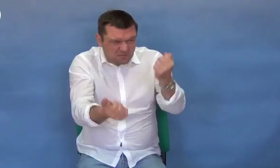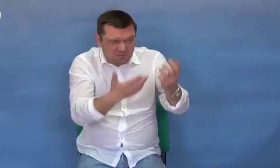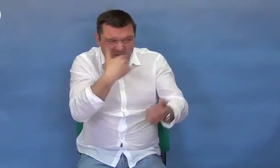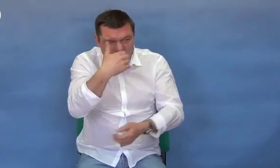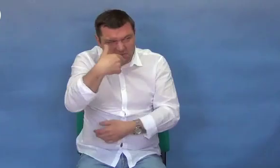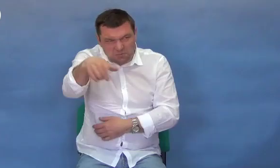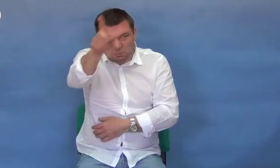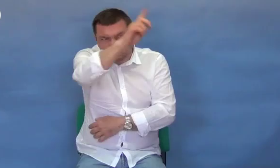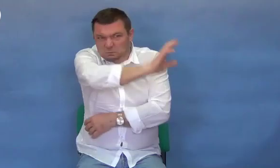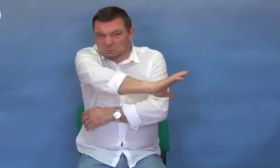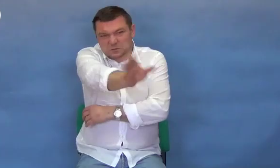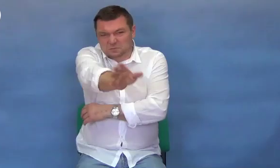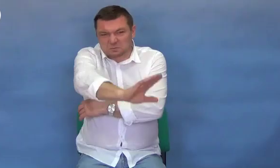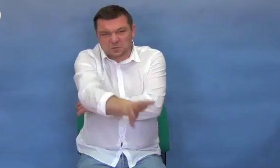Nie ma nigdzie.